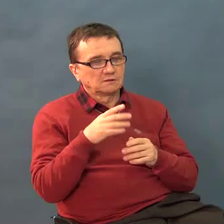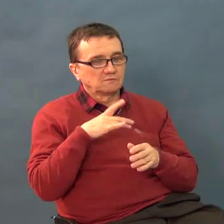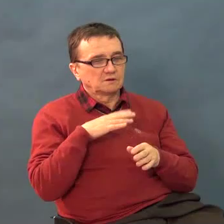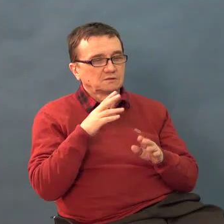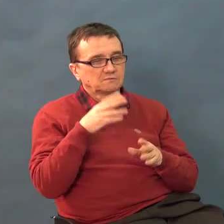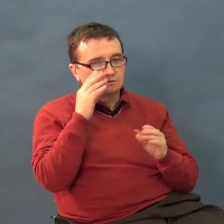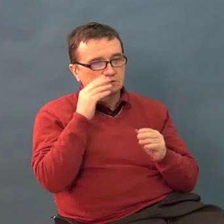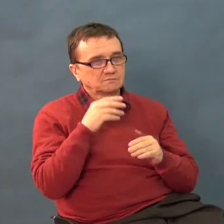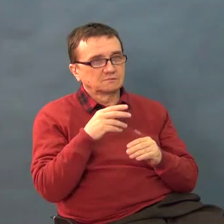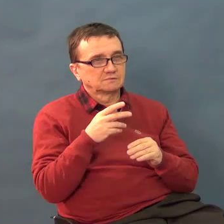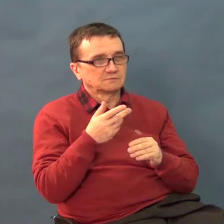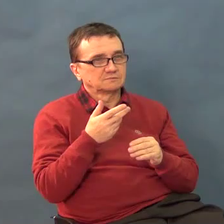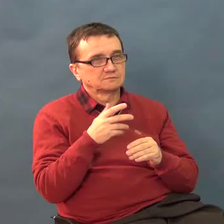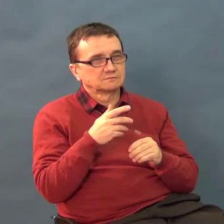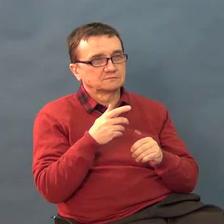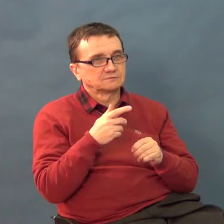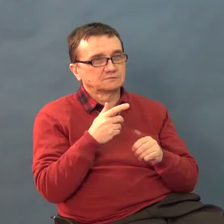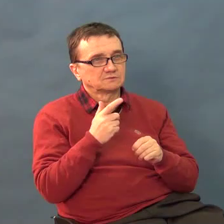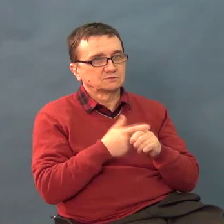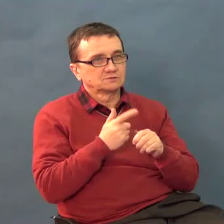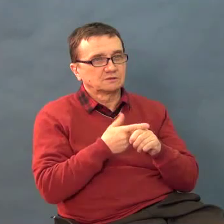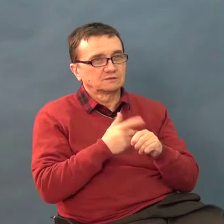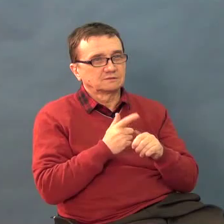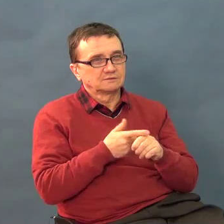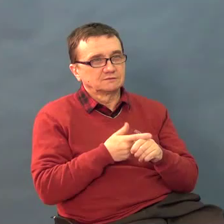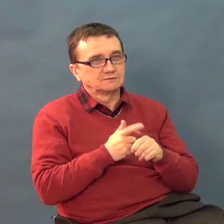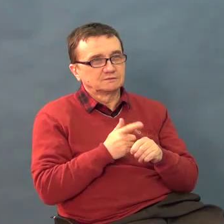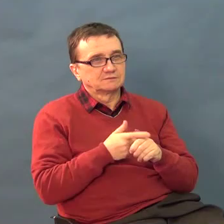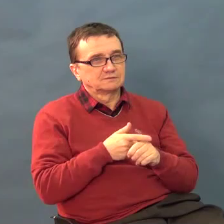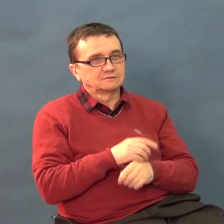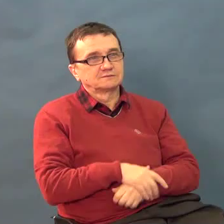Reszta wolna, wieczorem o dwudziestej.